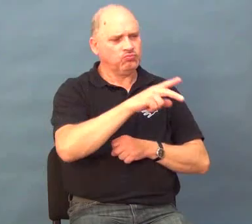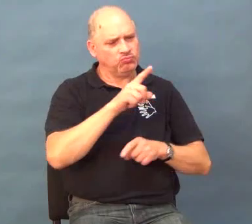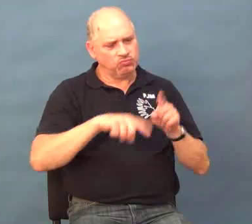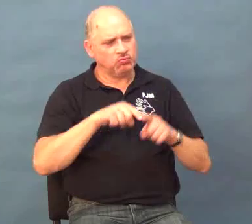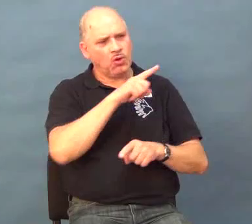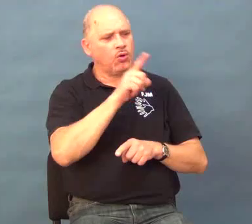Normalnie.